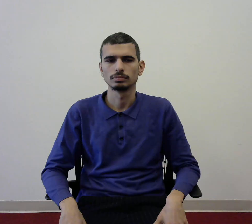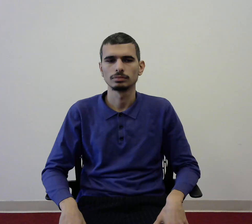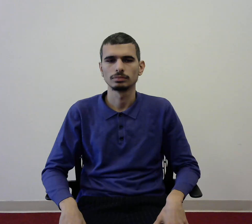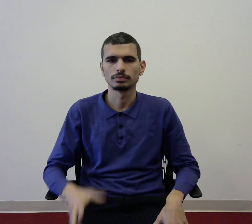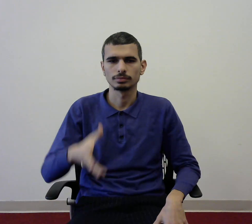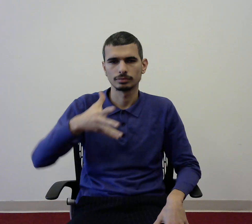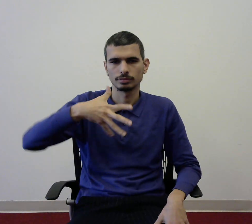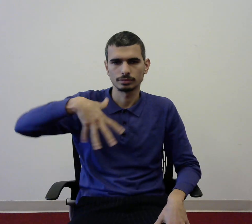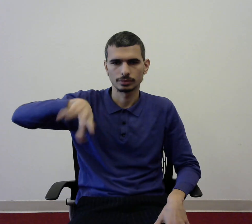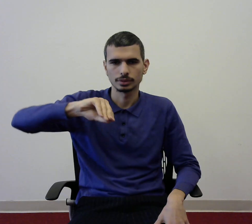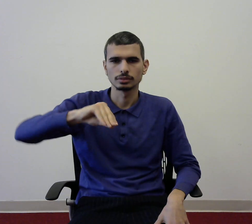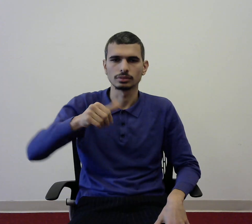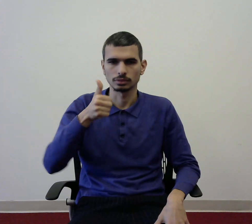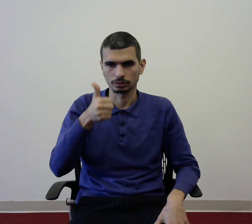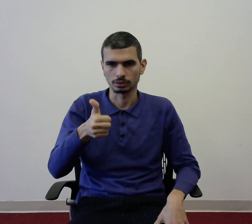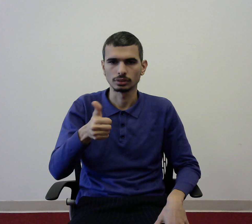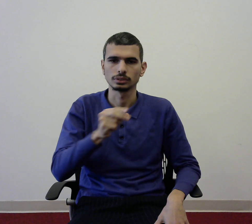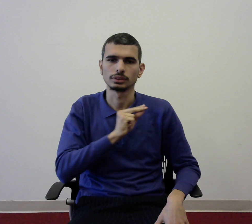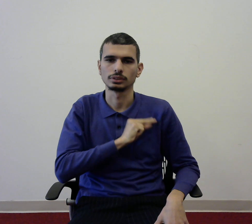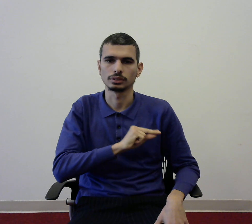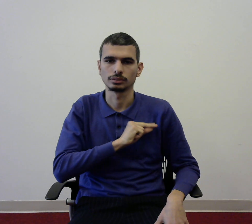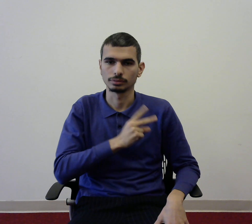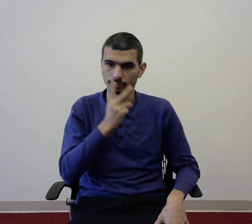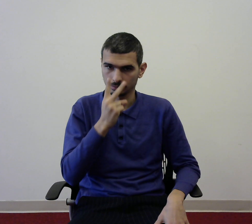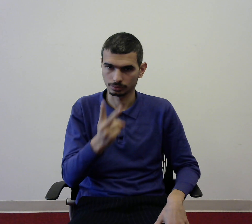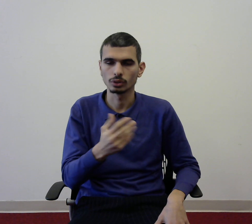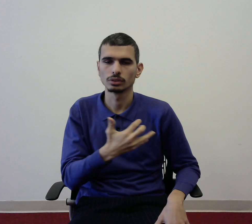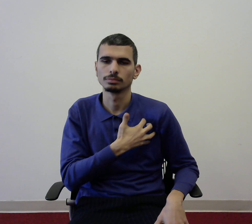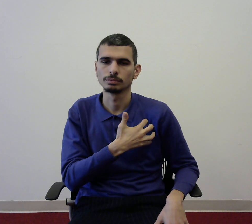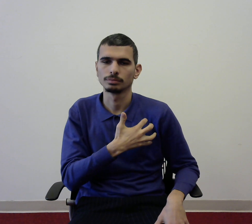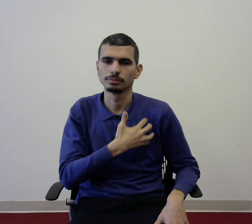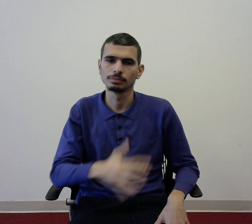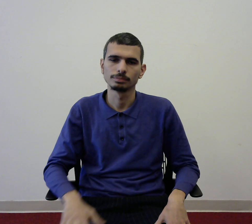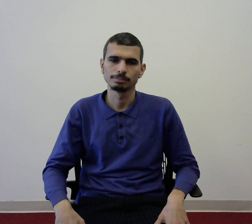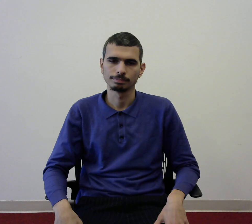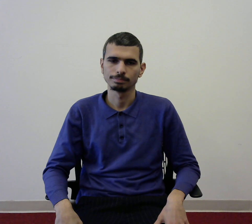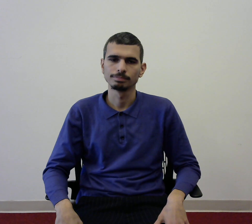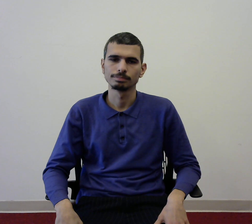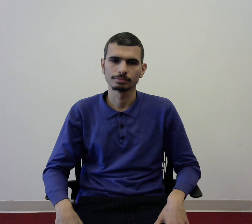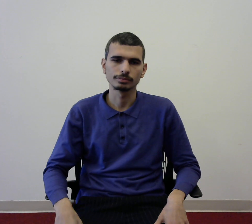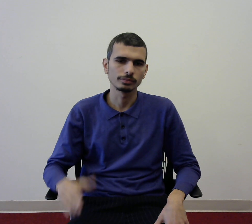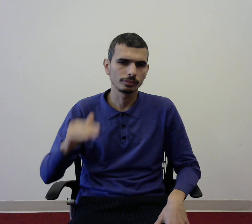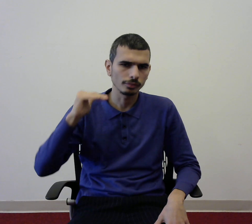Hamı yaxşı işlər görmək istəyir